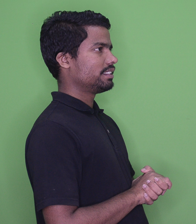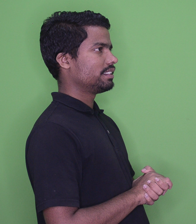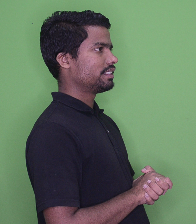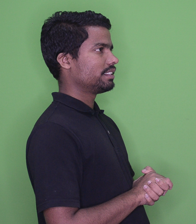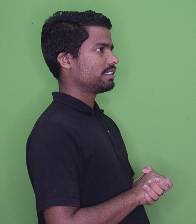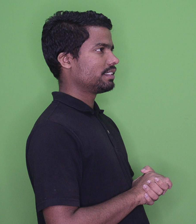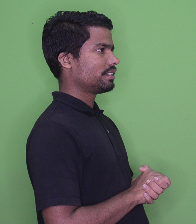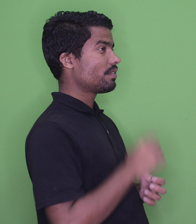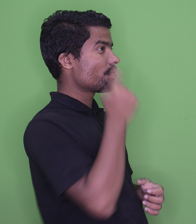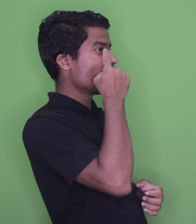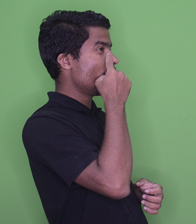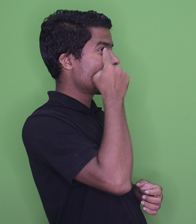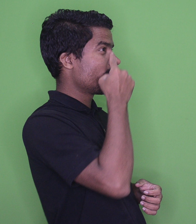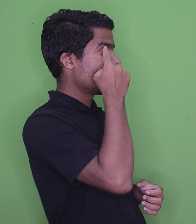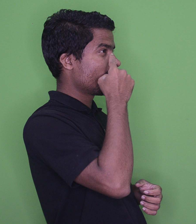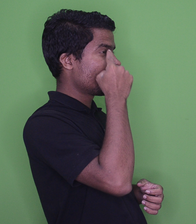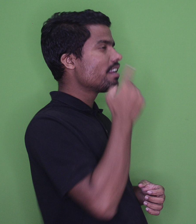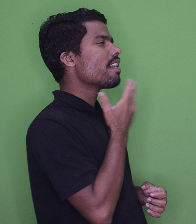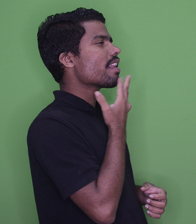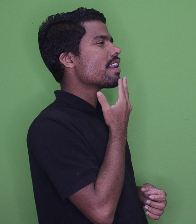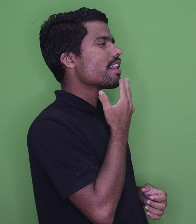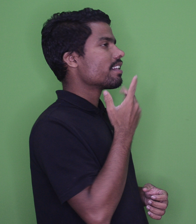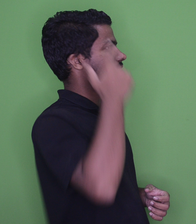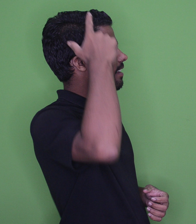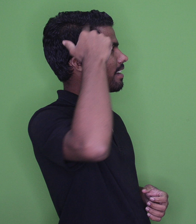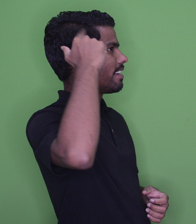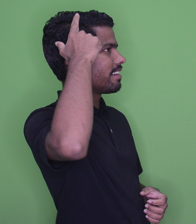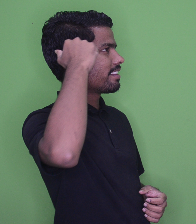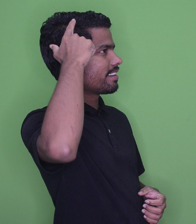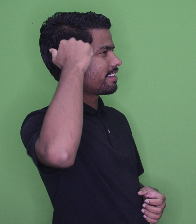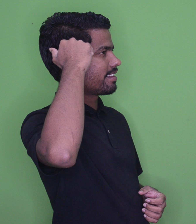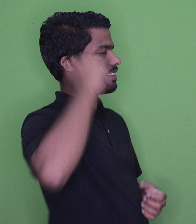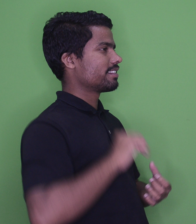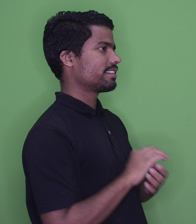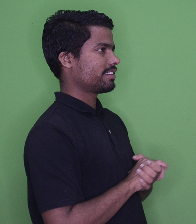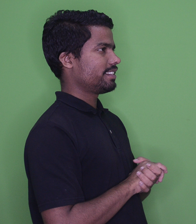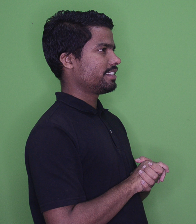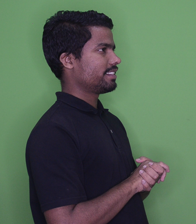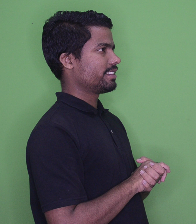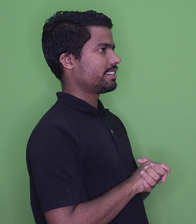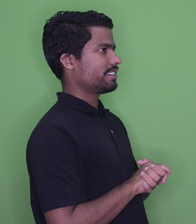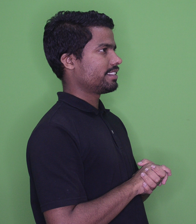Black eyes